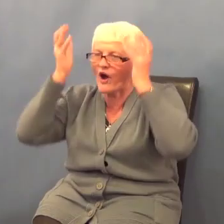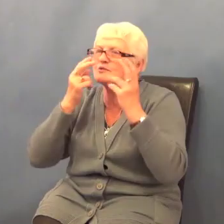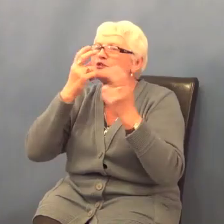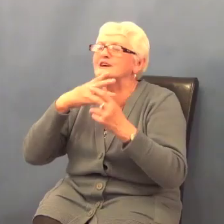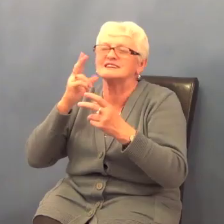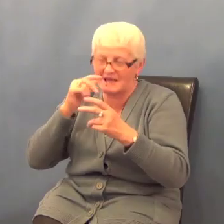Szukać żaby...